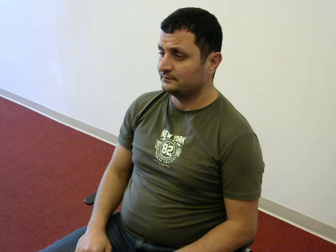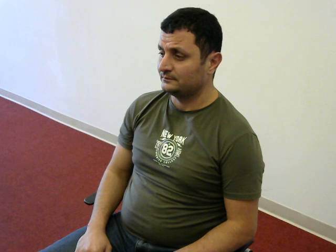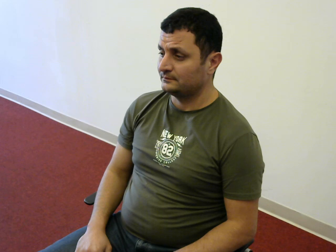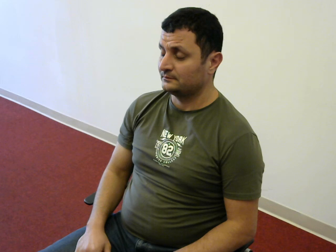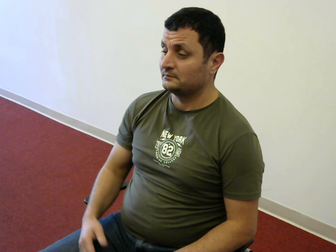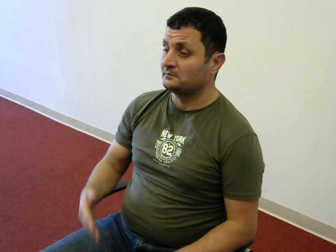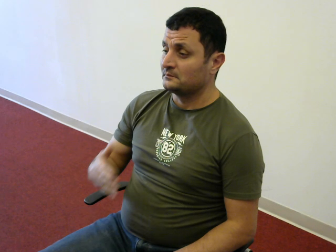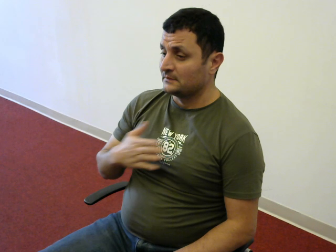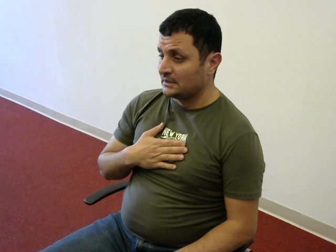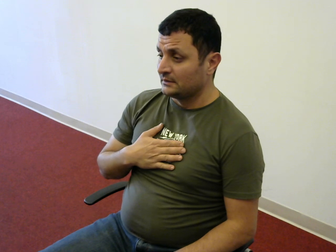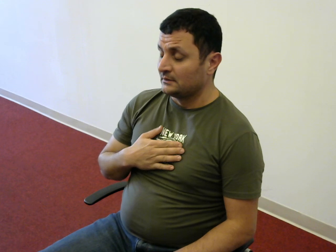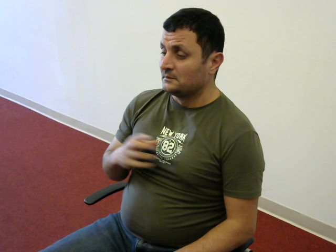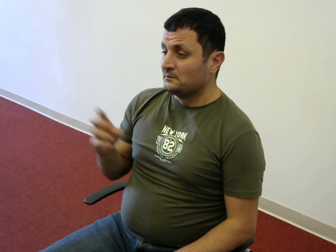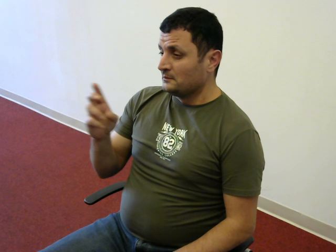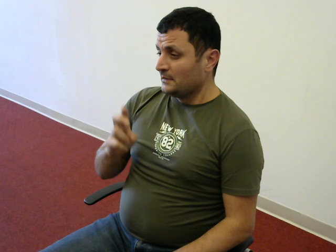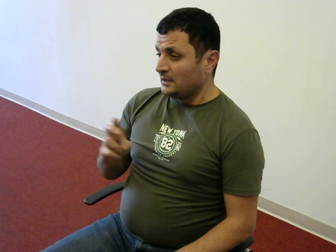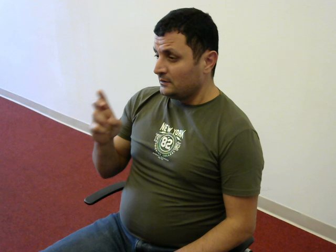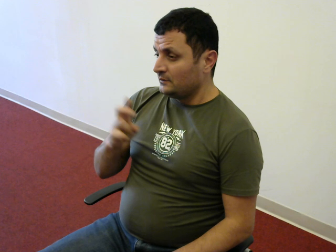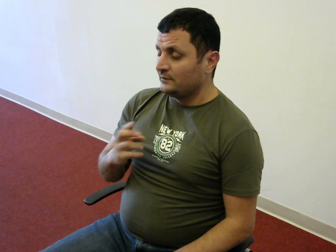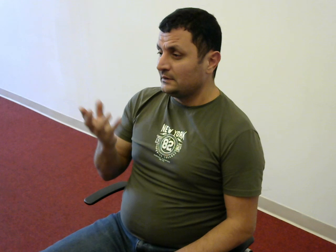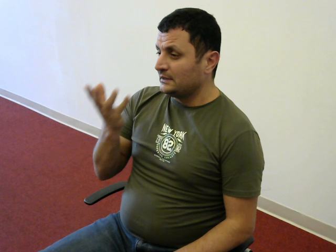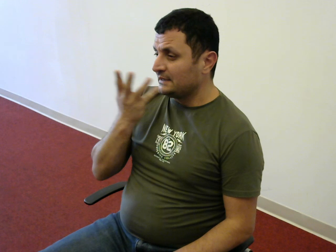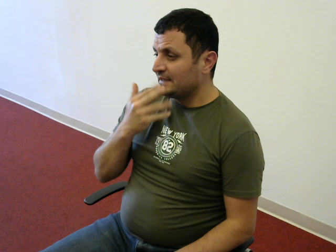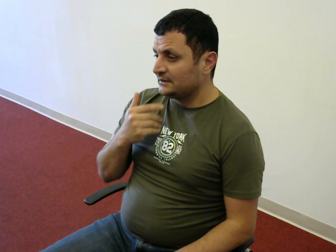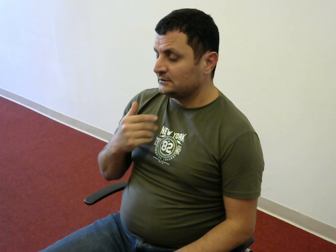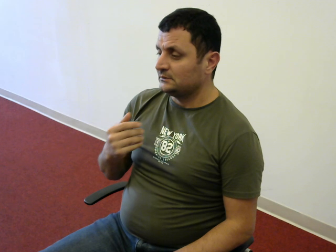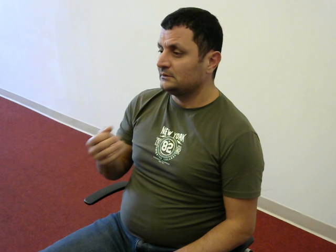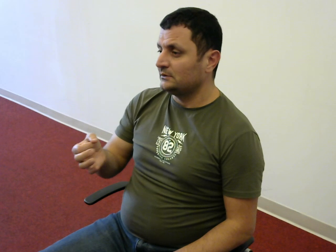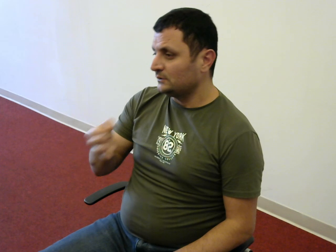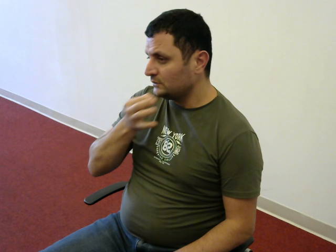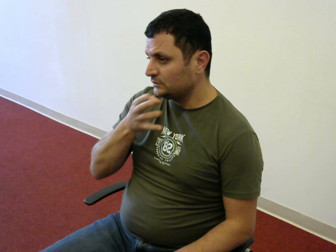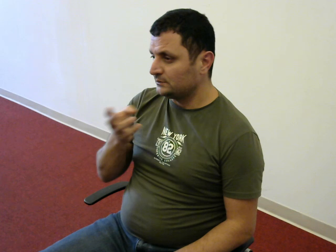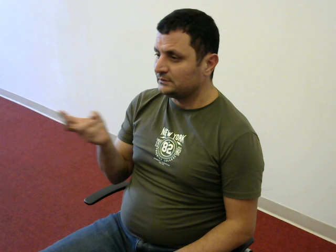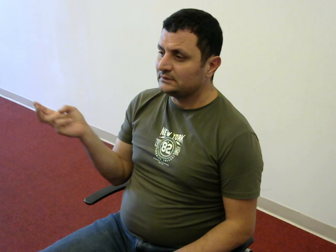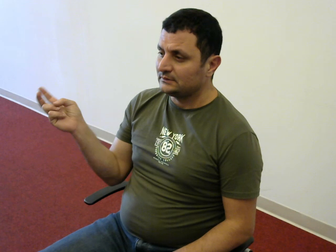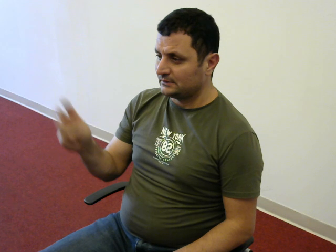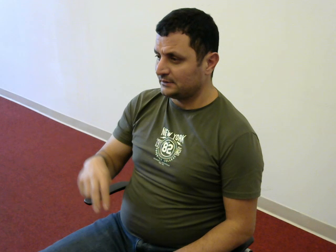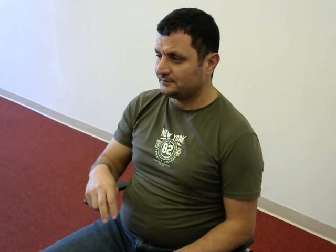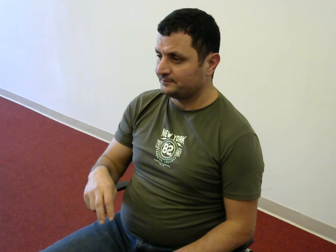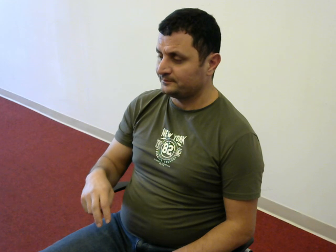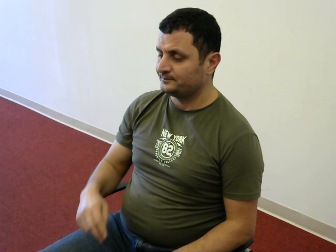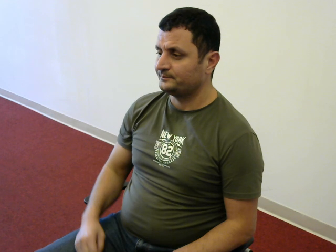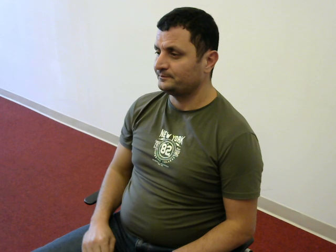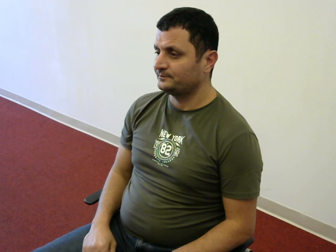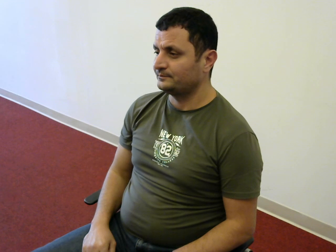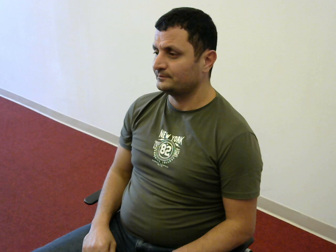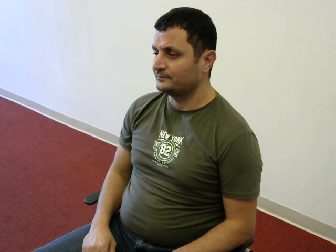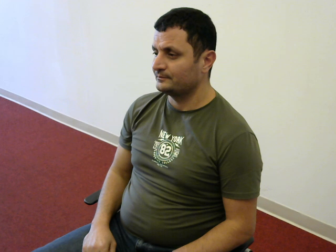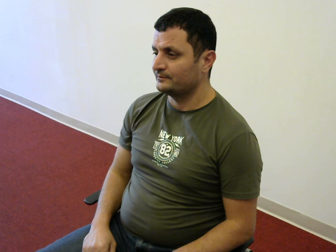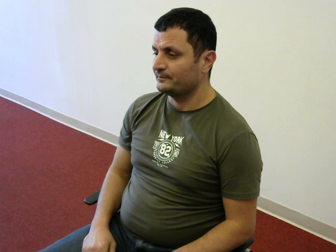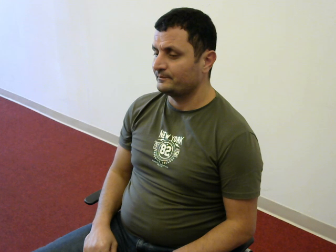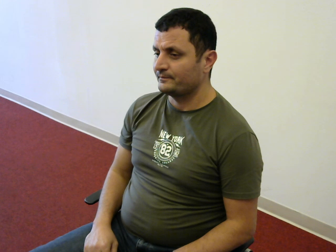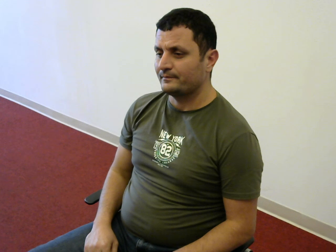Mənim bənövşəyi rəngdən xoşum gəlir